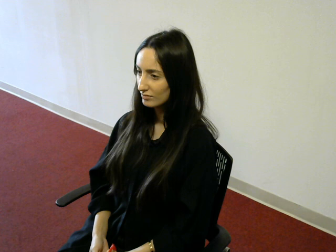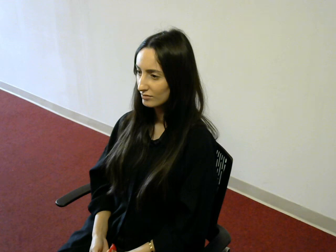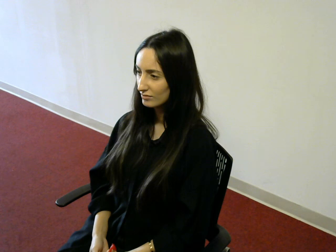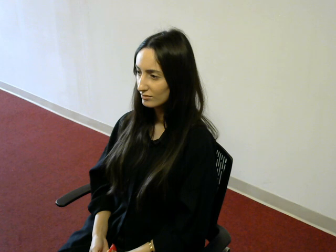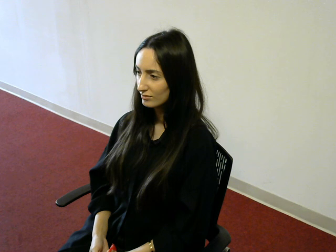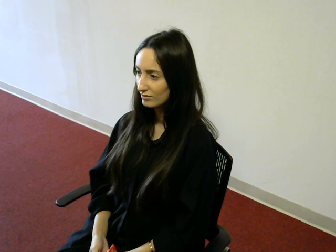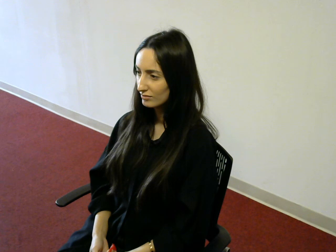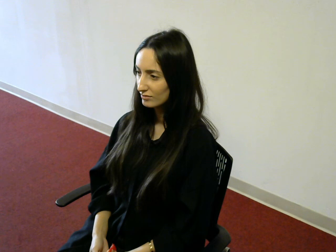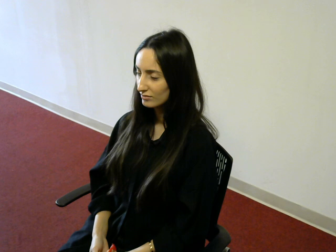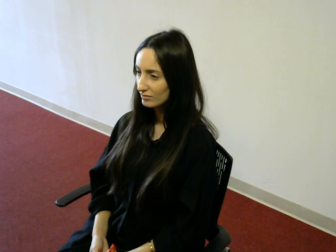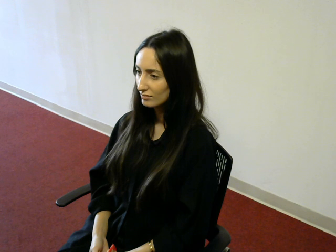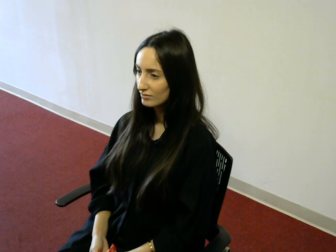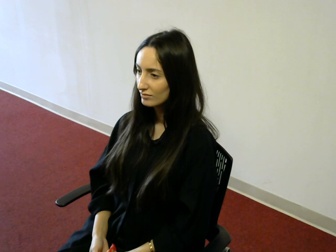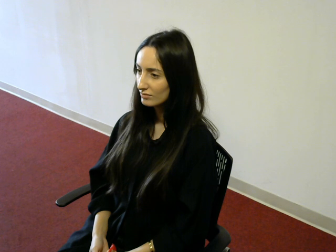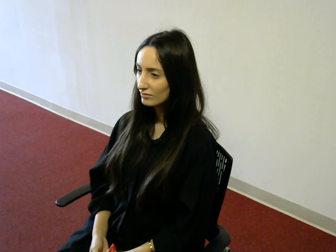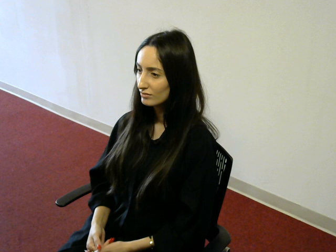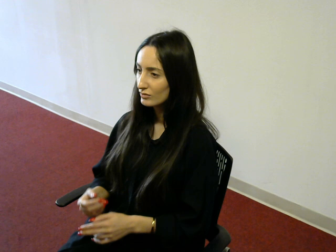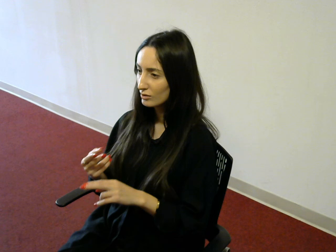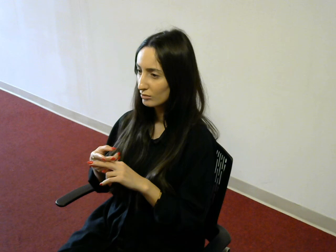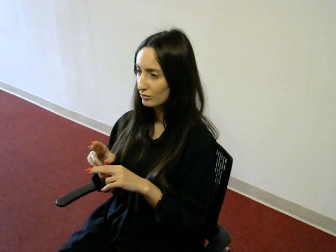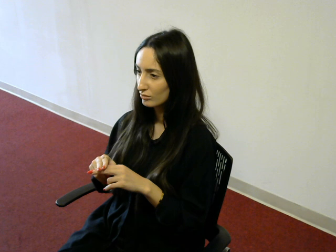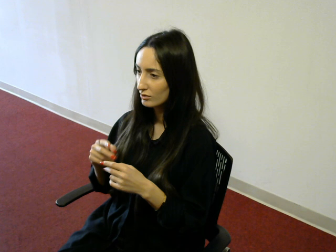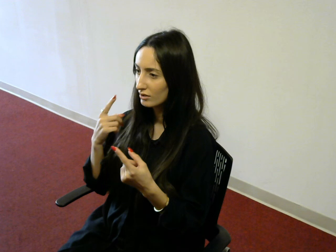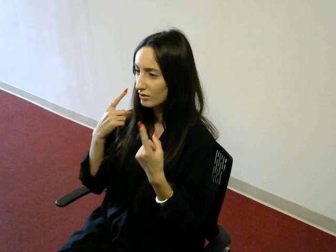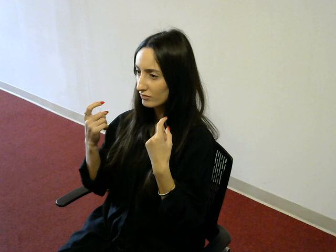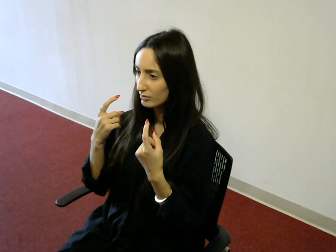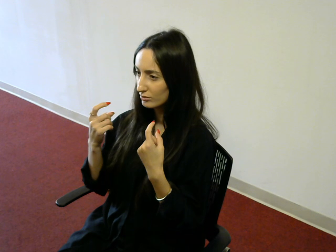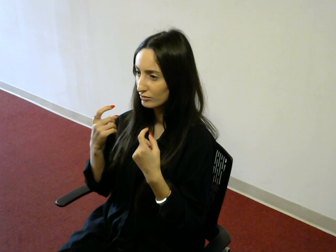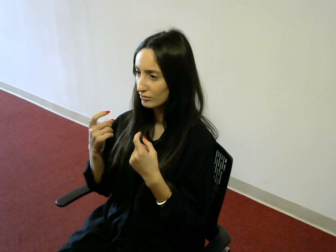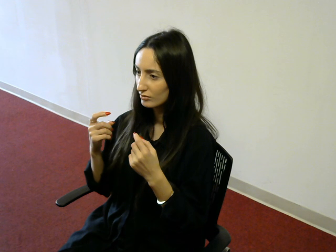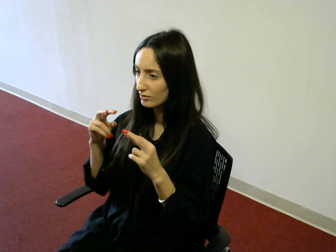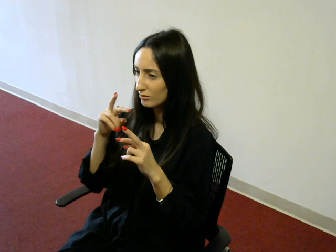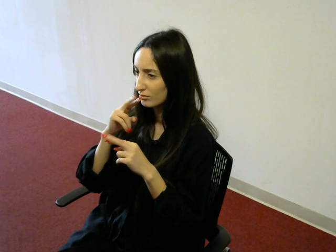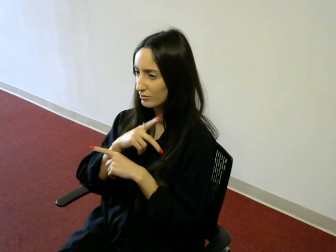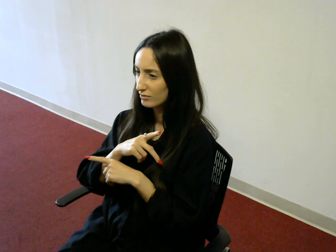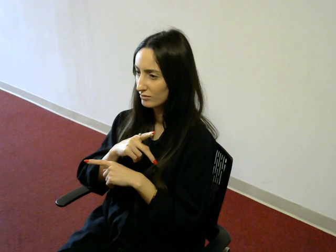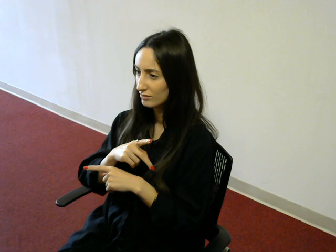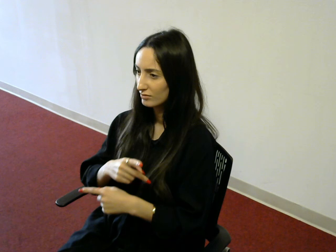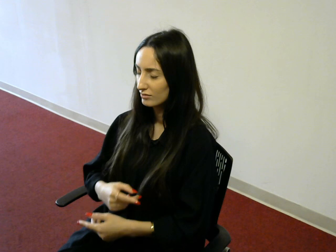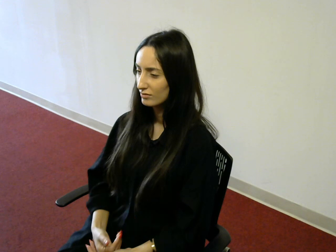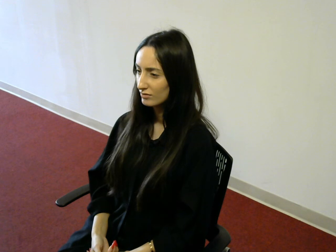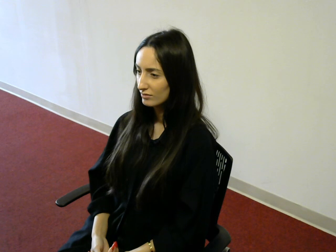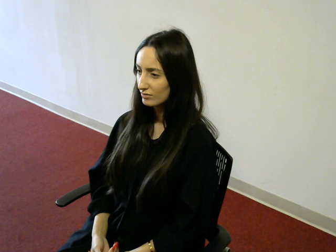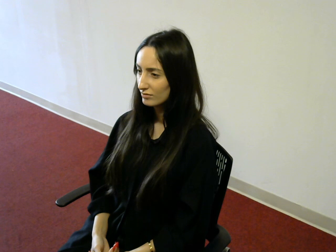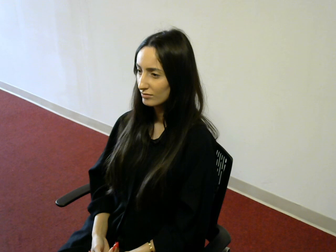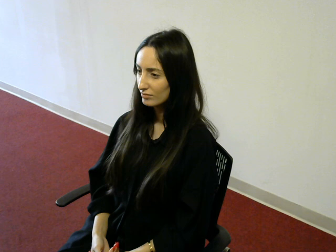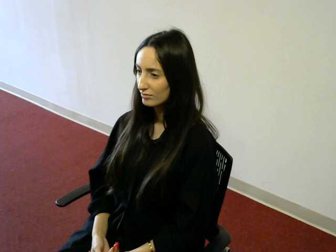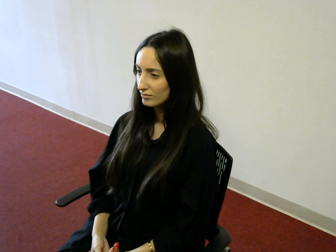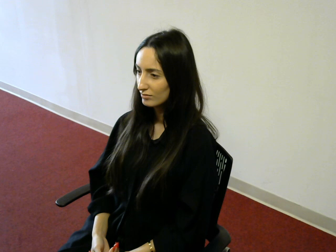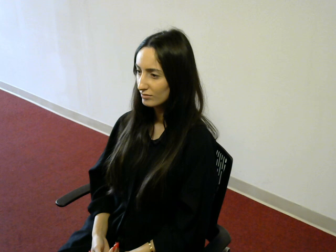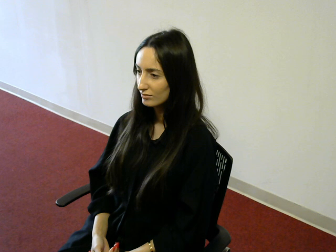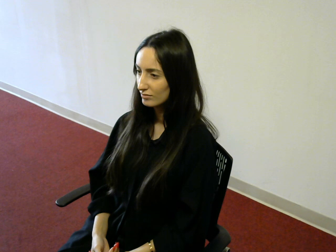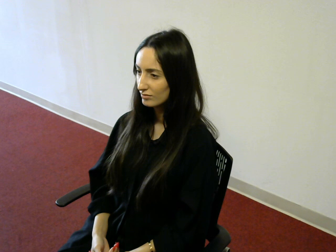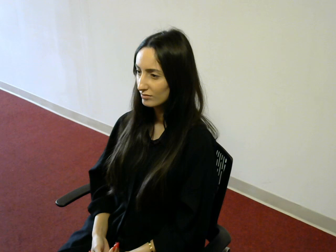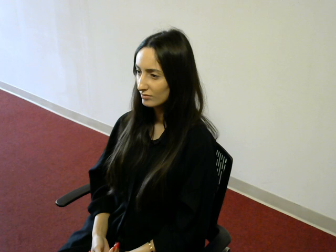Bu məlumat səhvdir